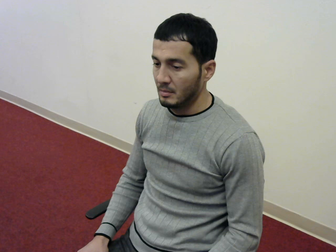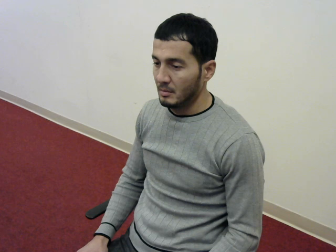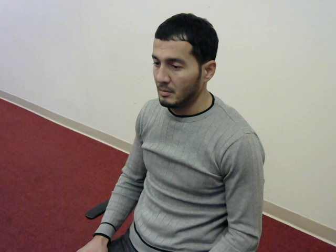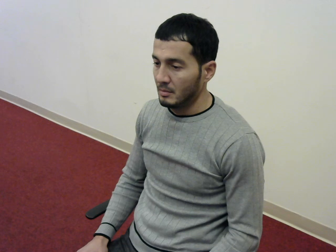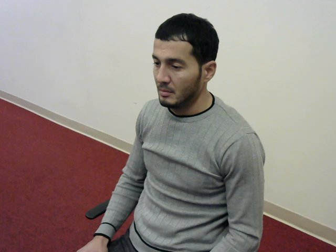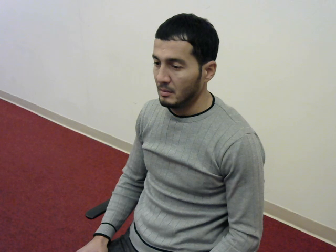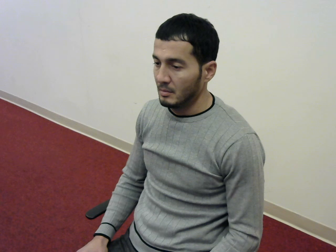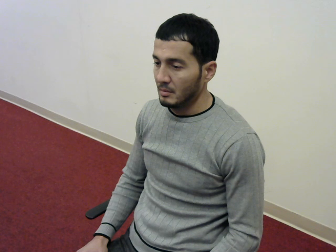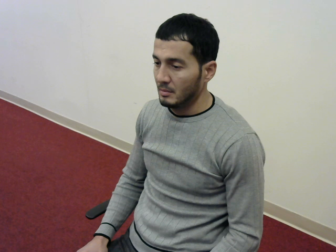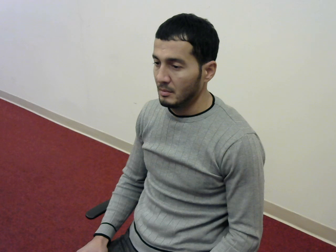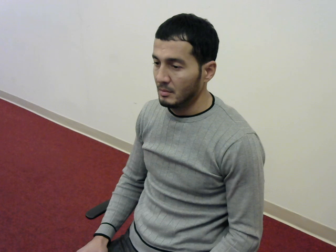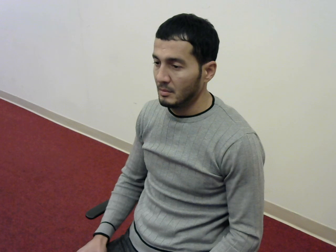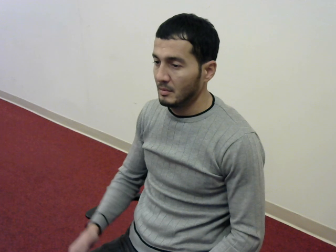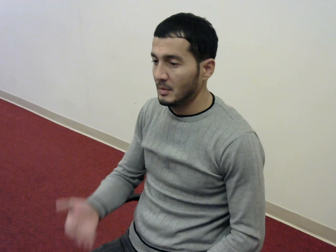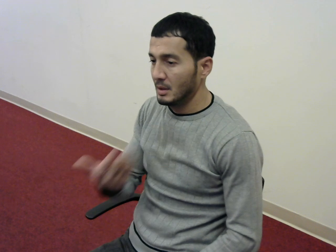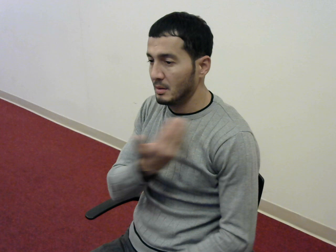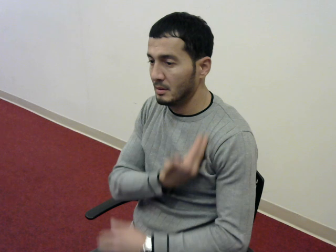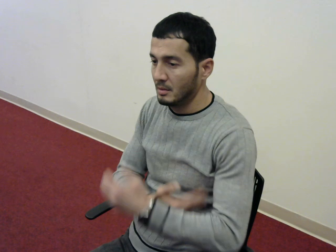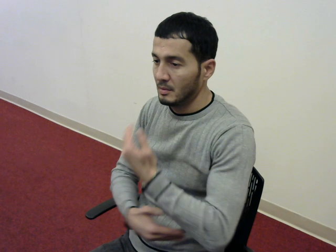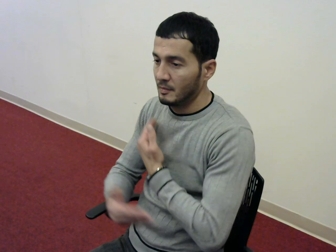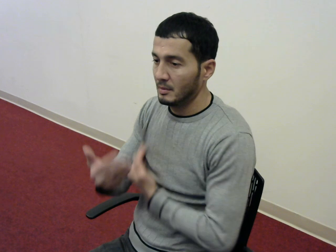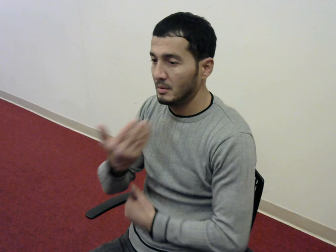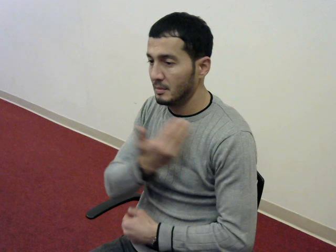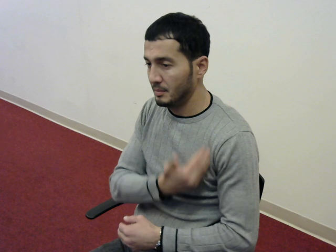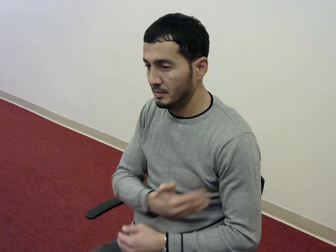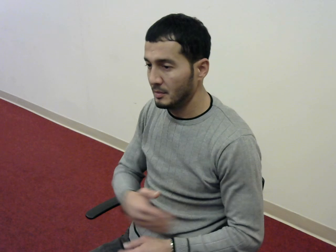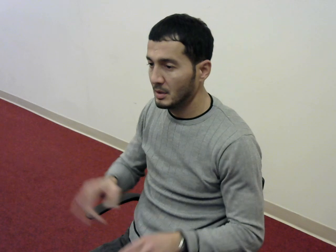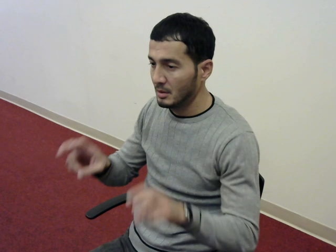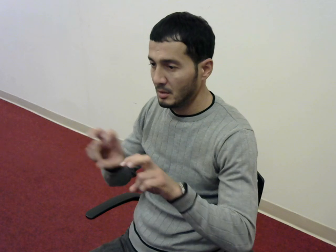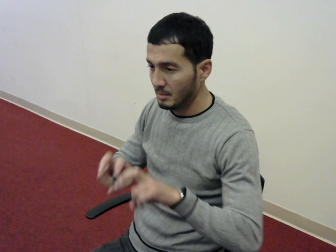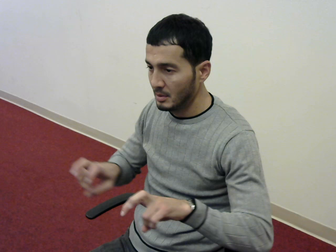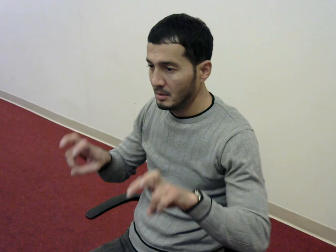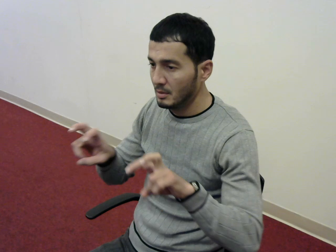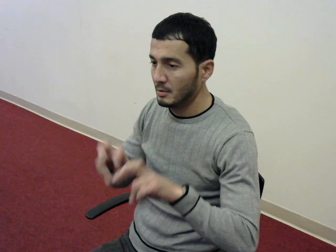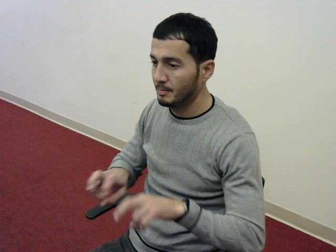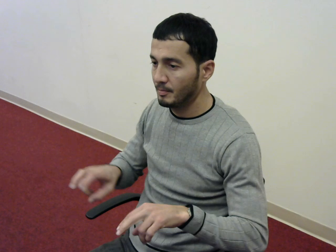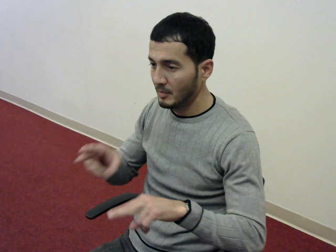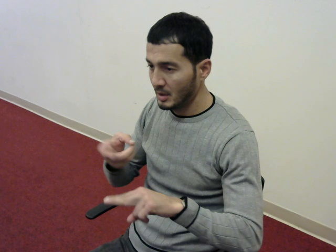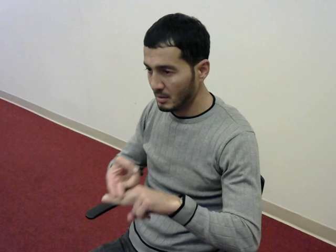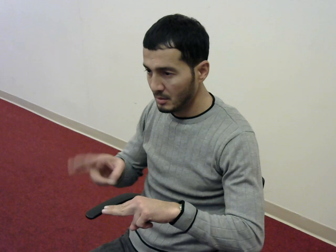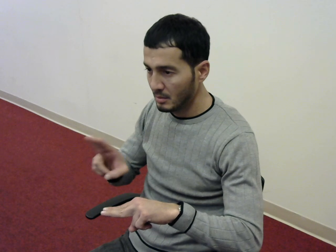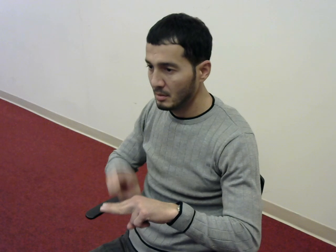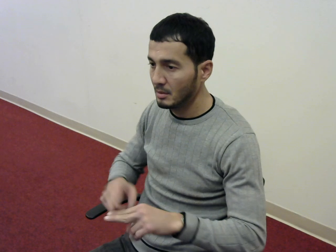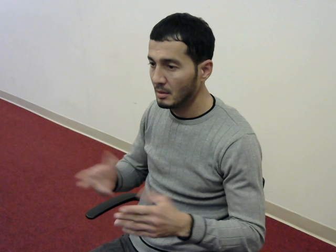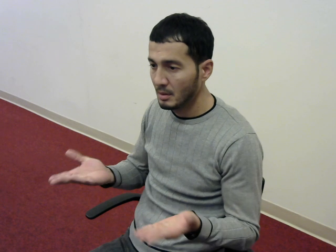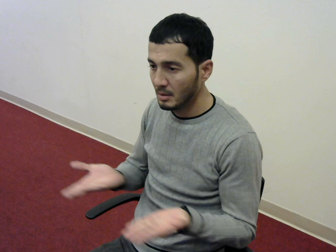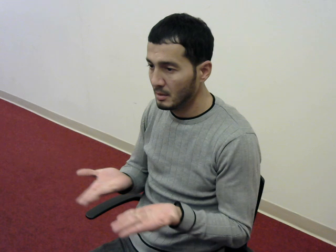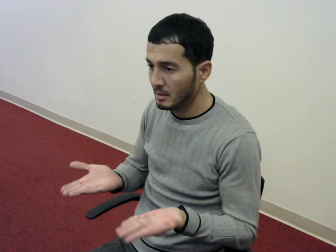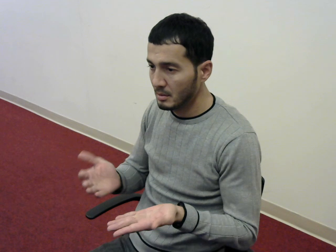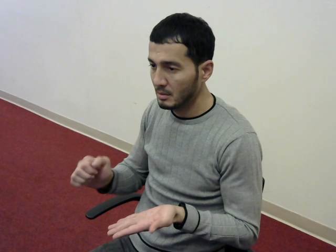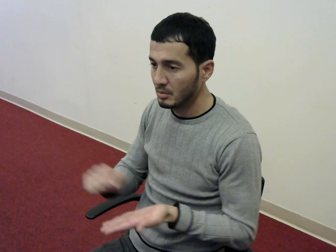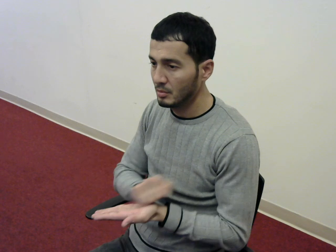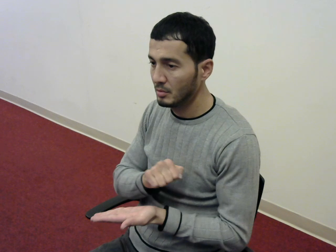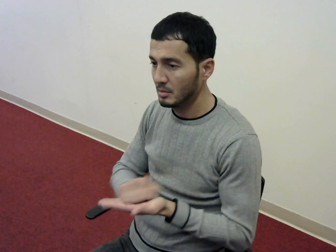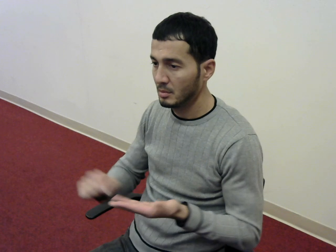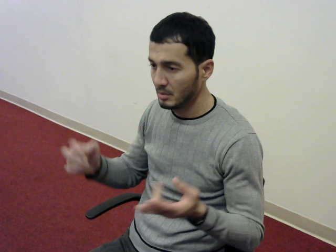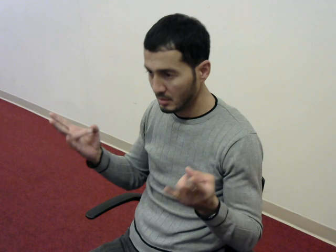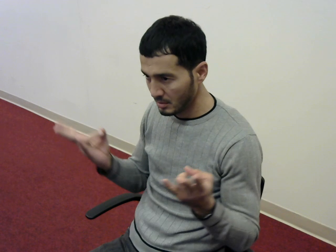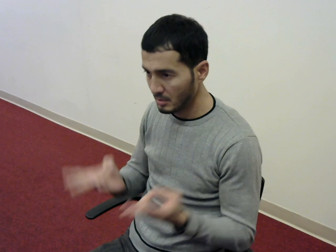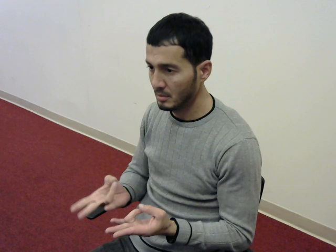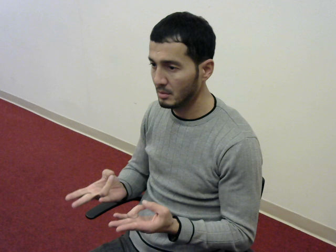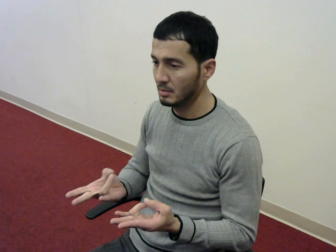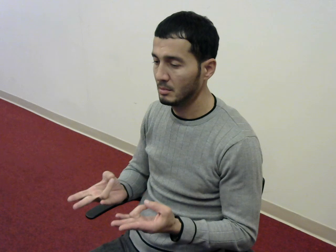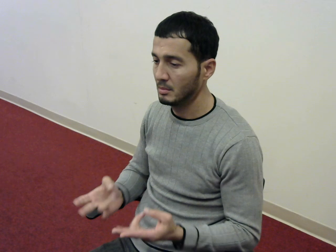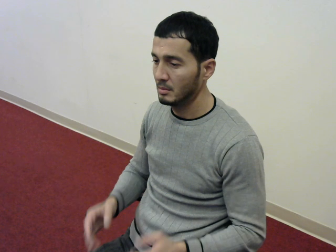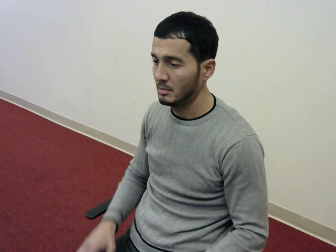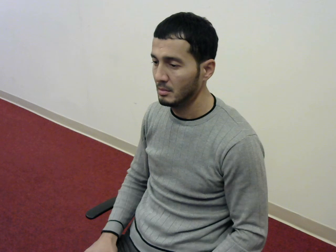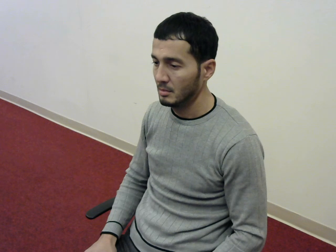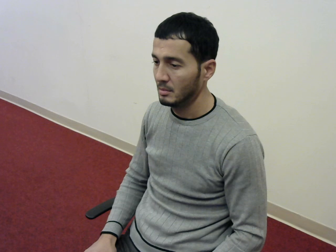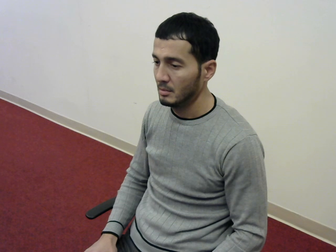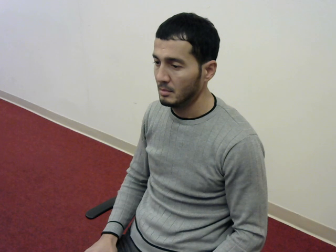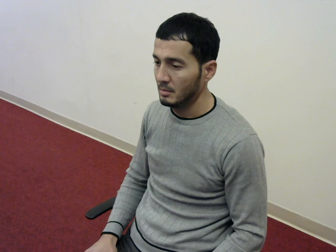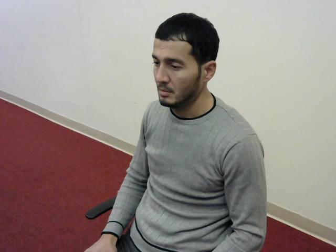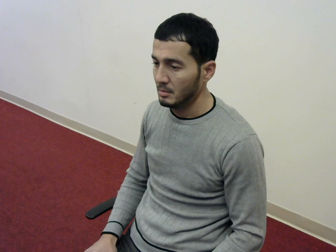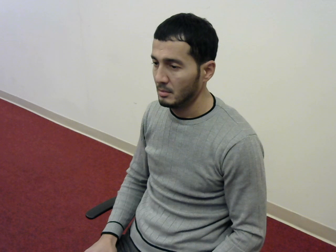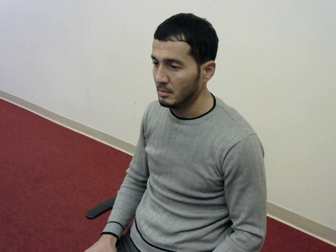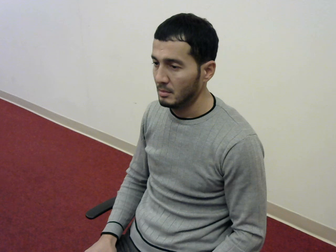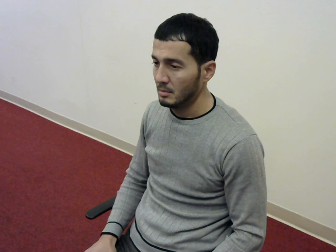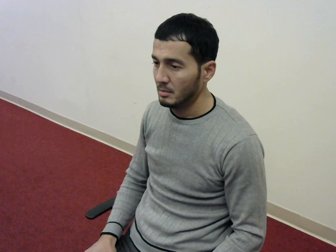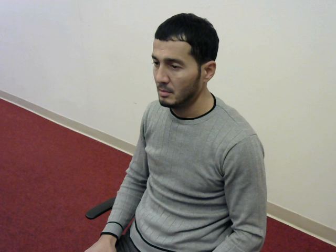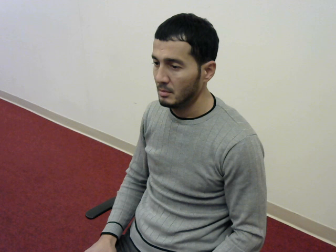Əlilliyin müəyyən edilməsi üçün hansı sənədlər lazımdır